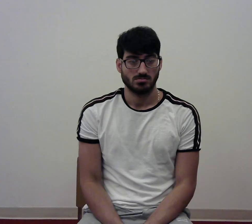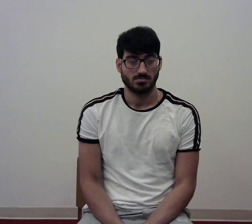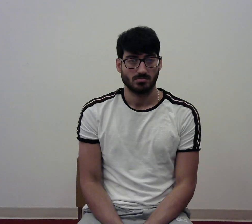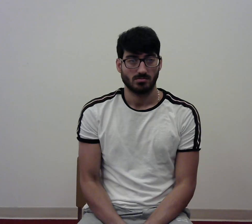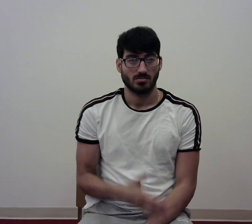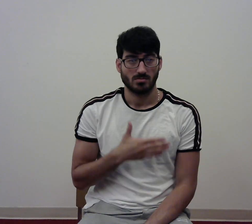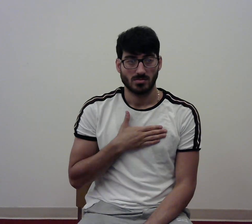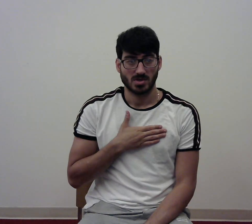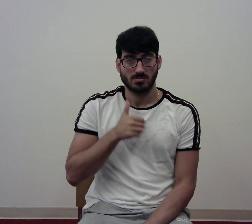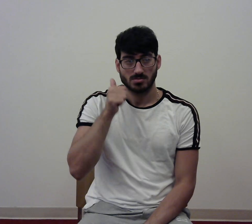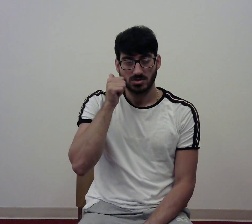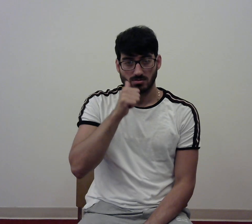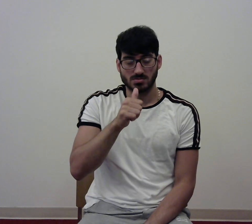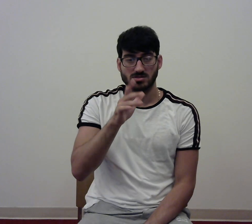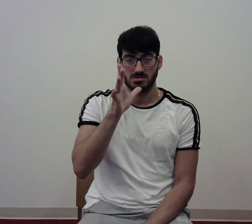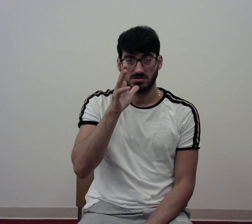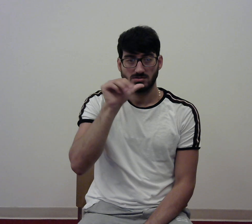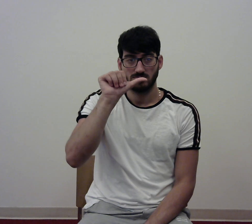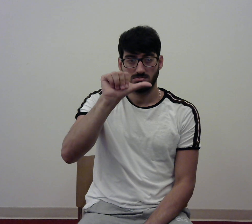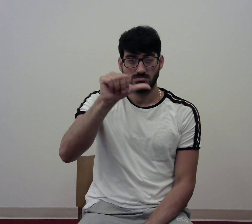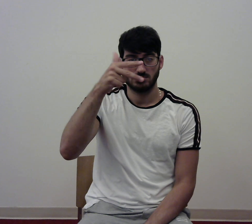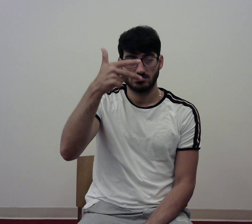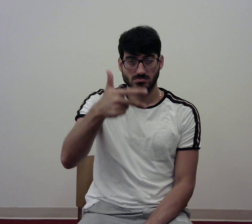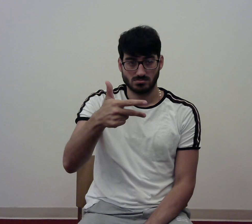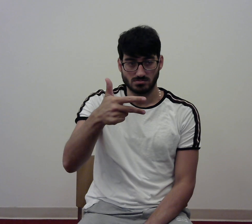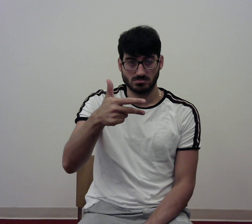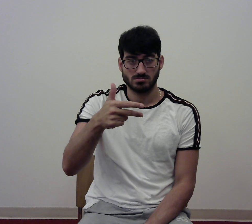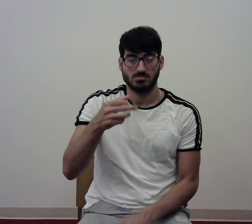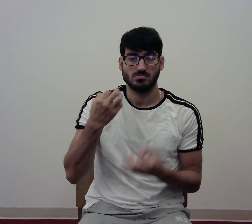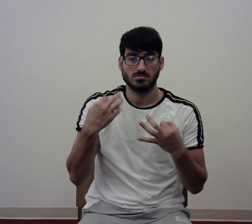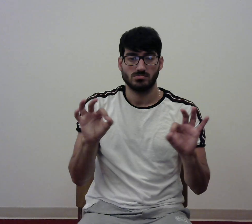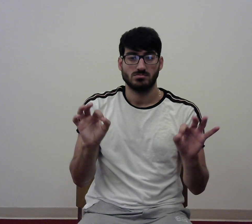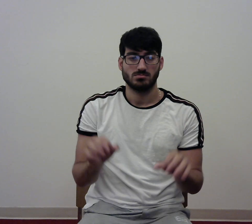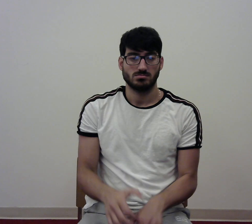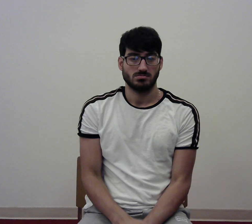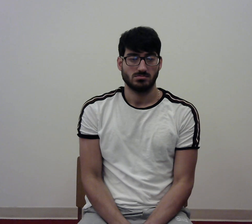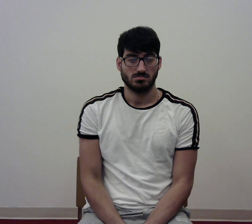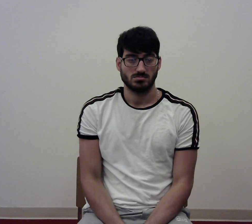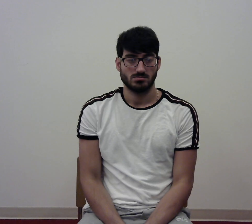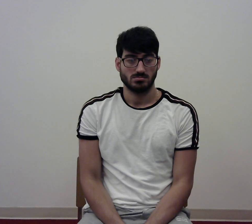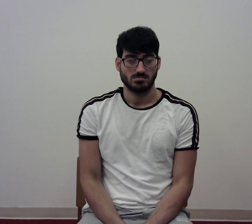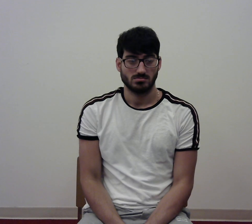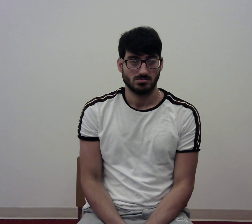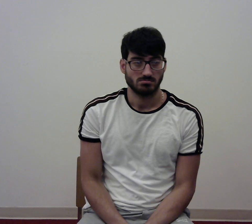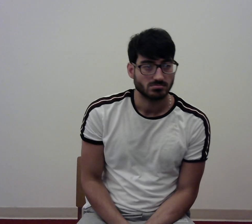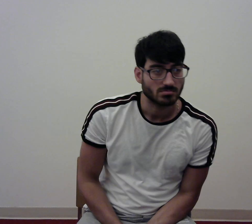Mən sabah saat birin yarısı boşam